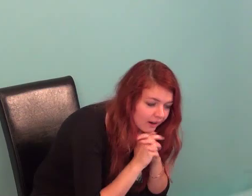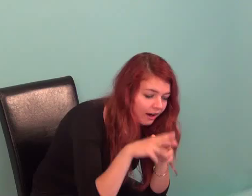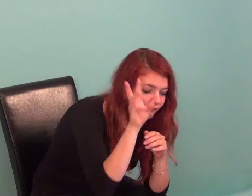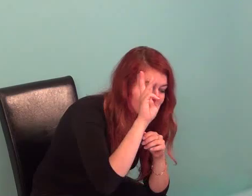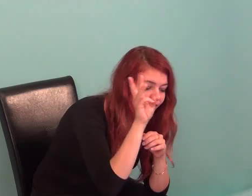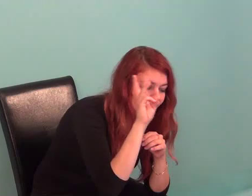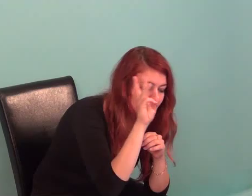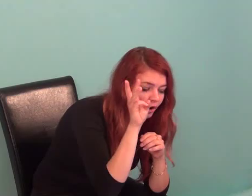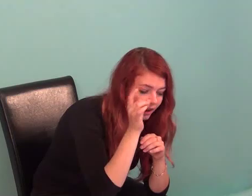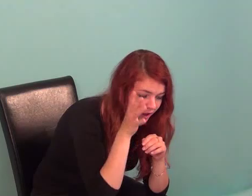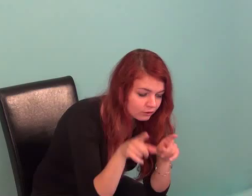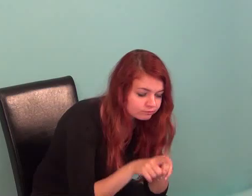We wtorek też rano.